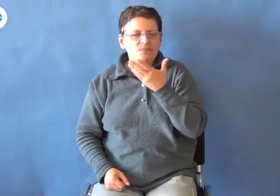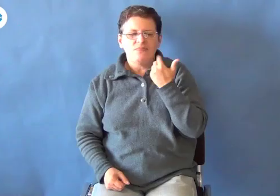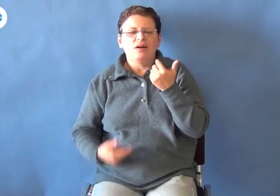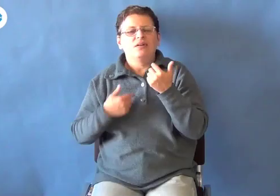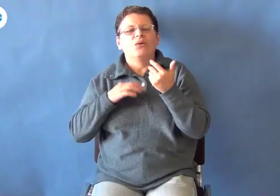Nie ma.